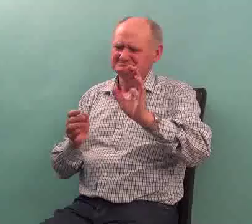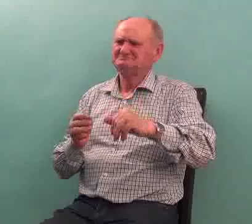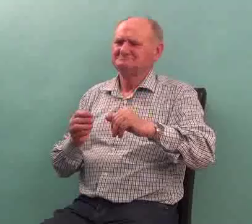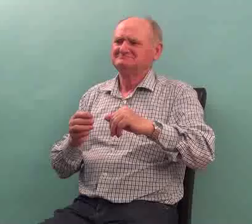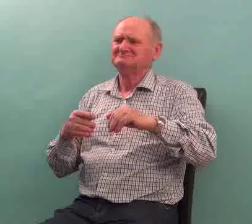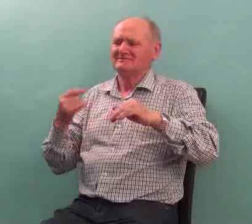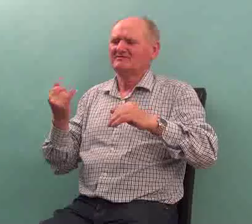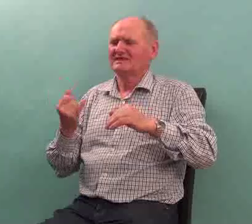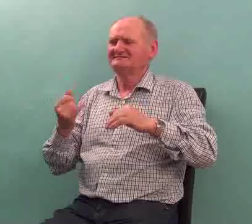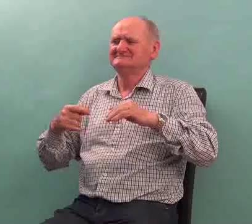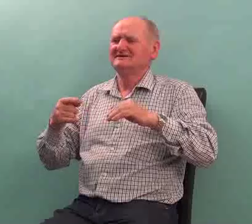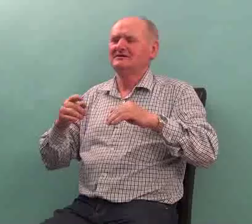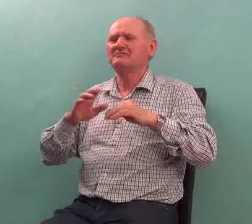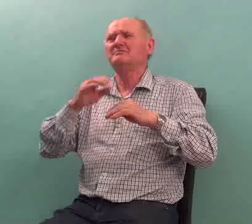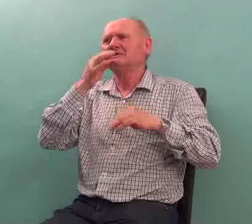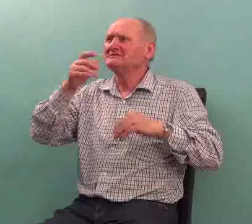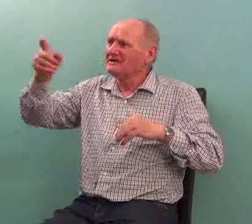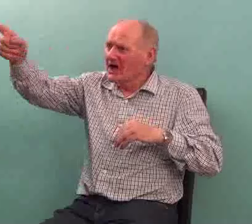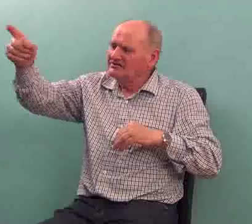Dziecko pyta o coś, pokazuje palcem.